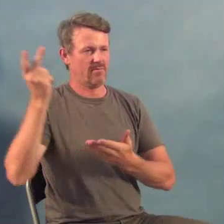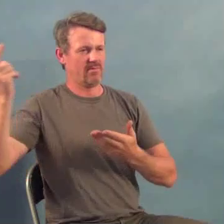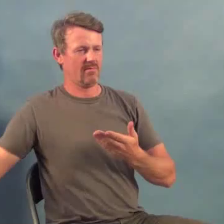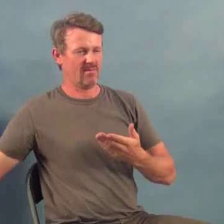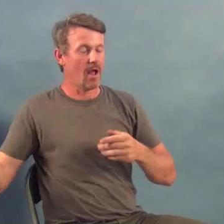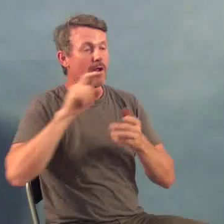A ptak...